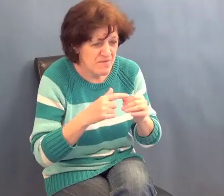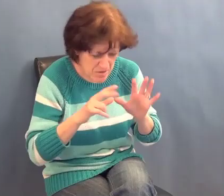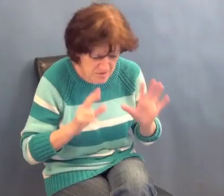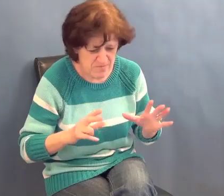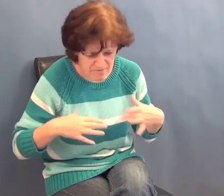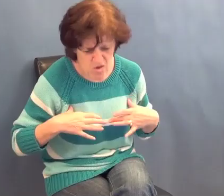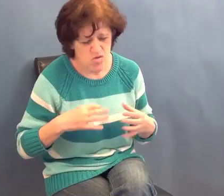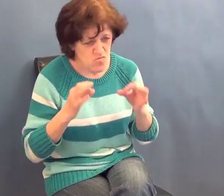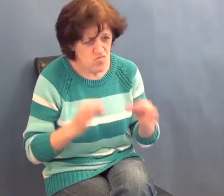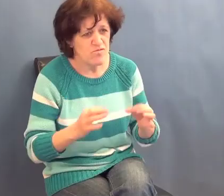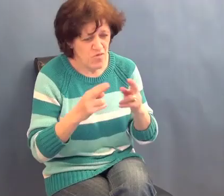Dwudziestego ósmego, zgadza się, więc się umówiliśmy.